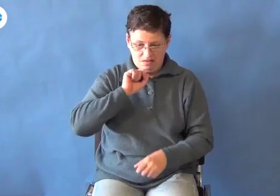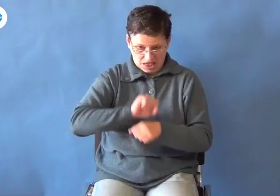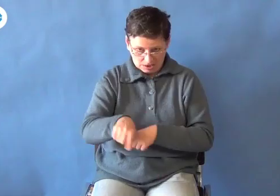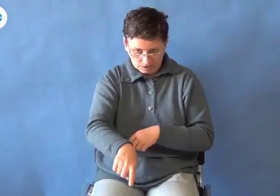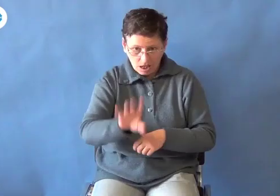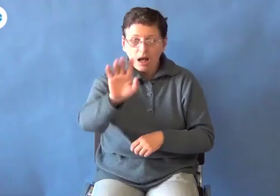Czy jest taki znak?